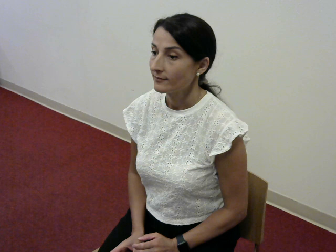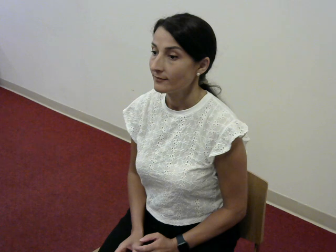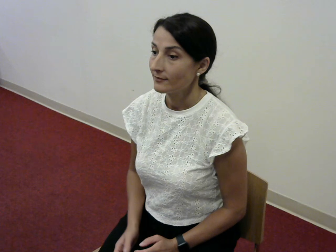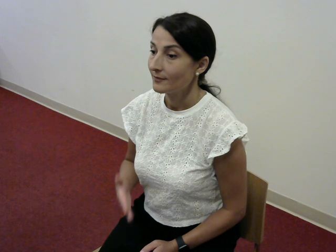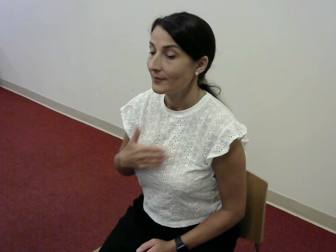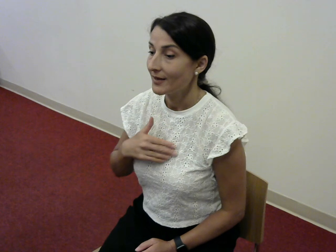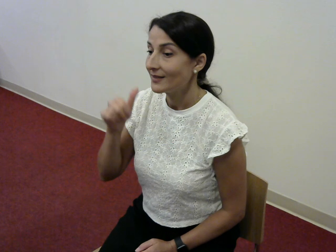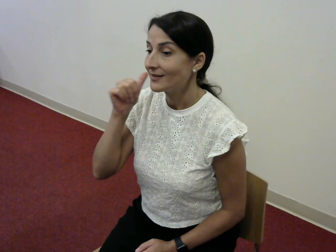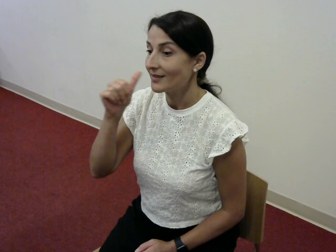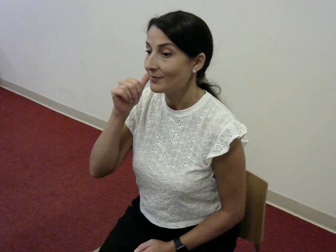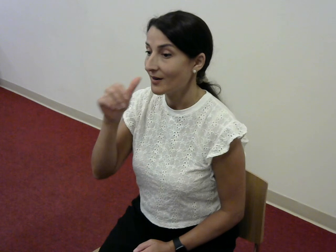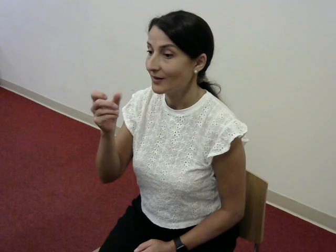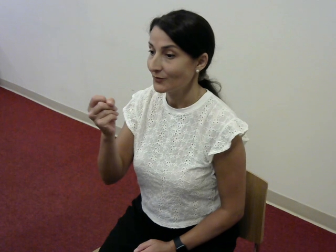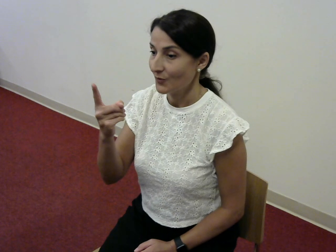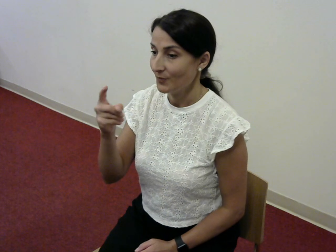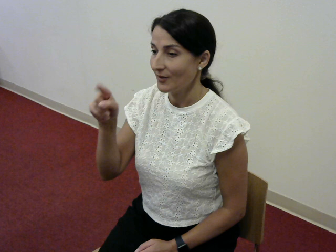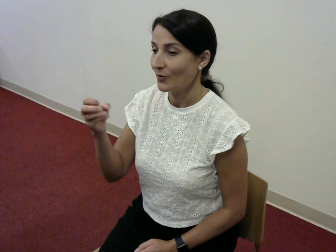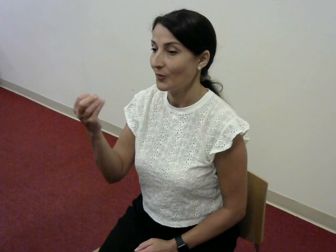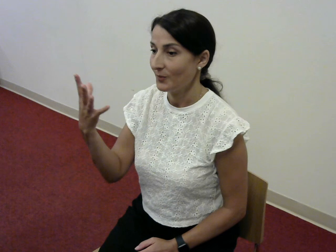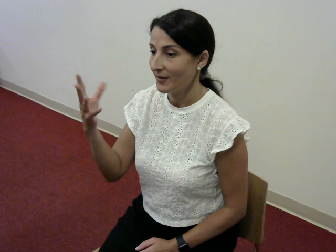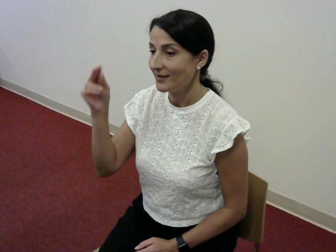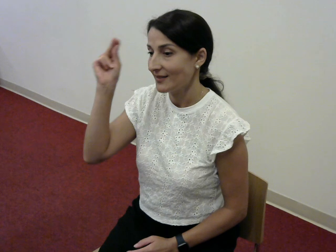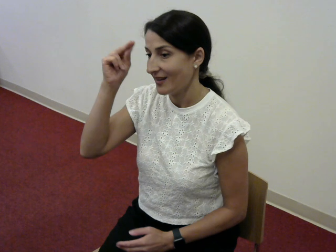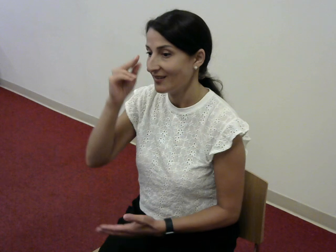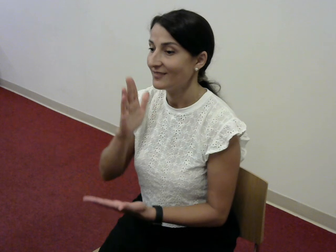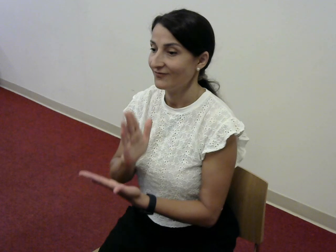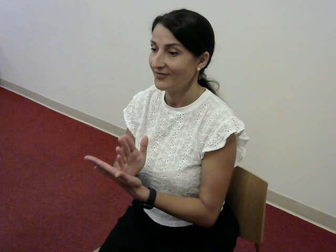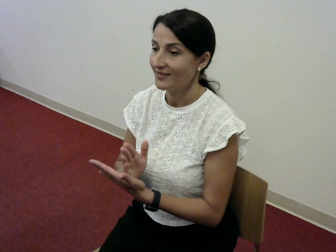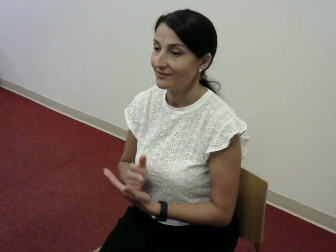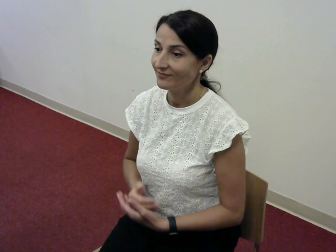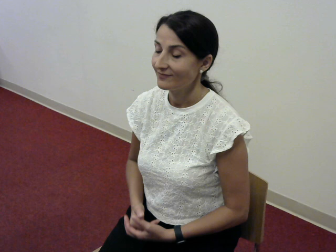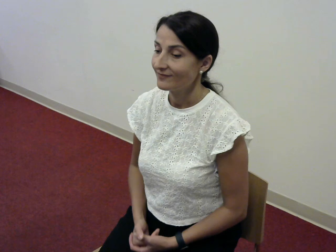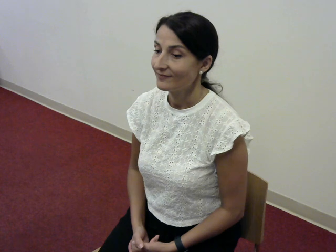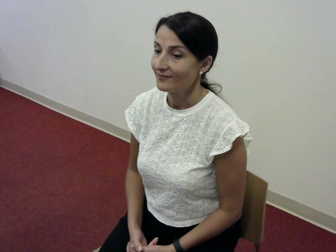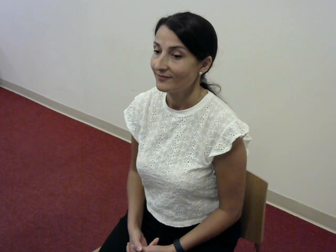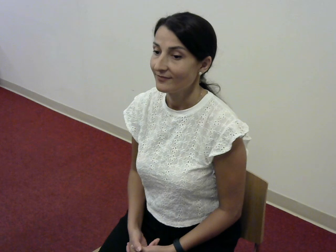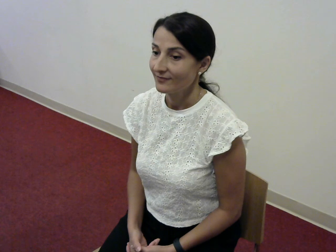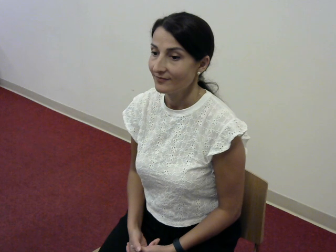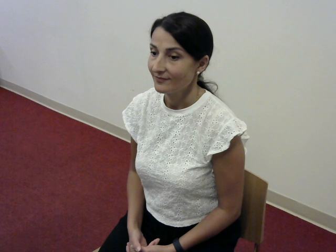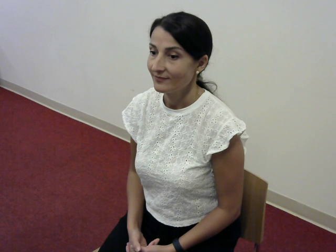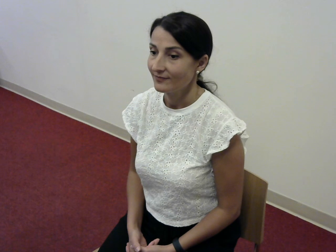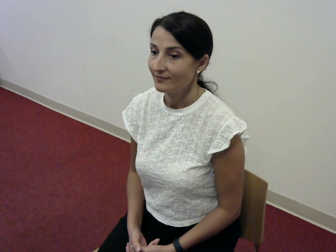Mənim sabah 11:15-də dərsim var